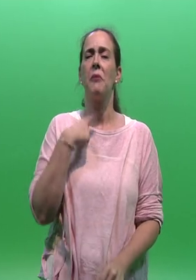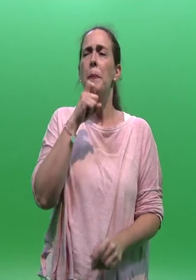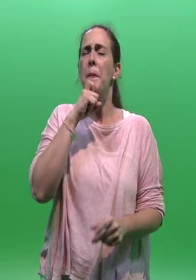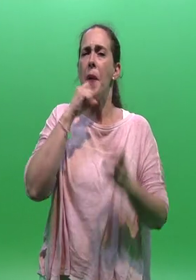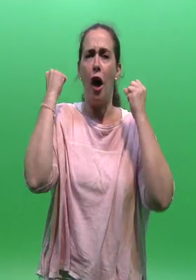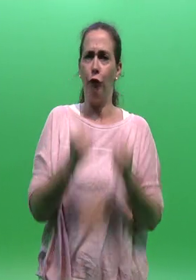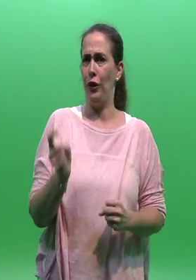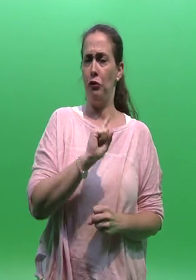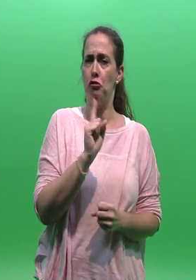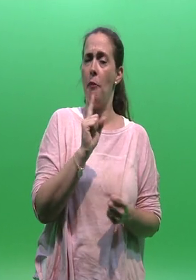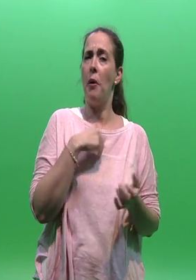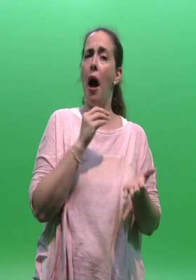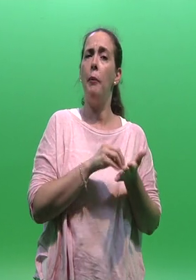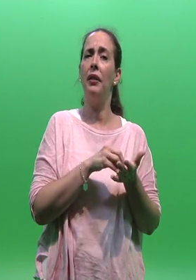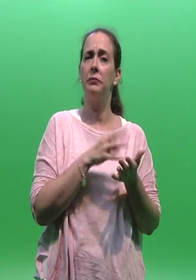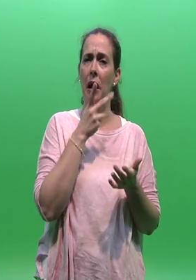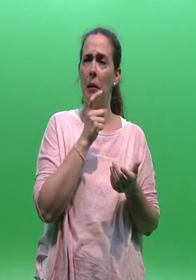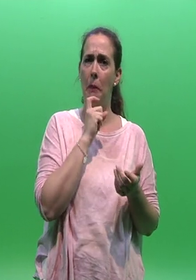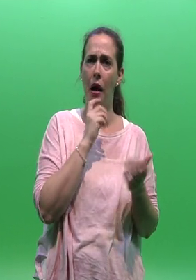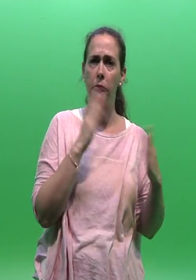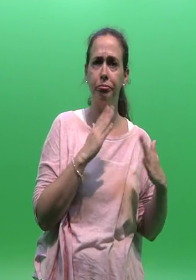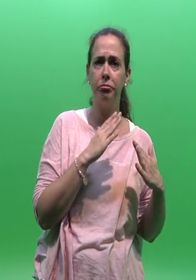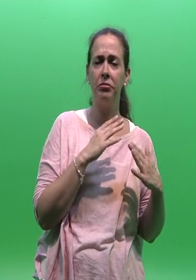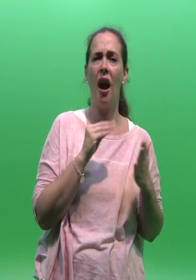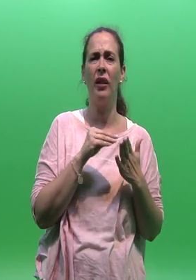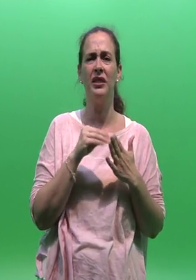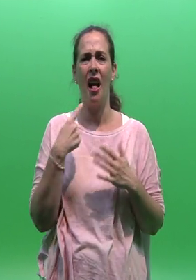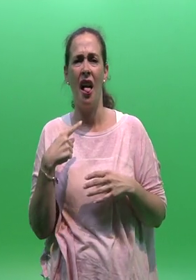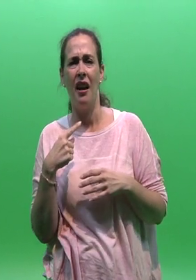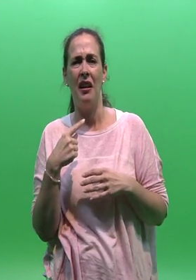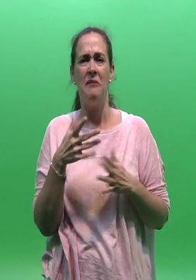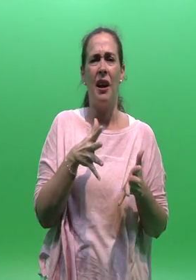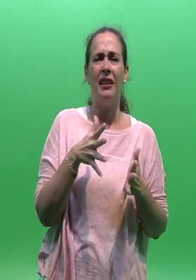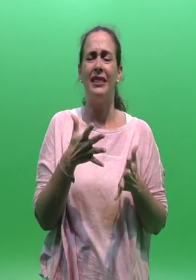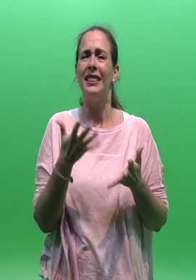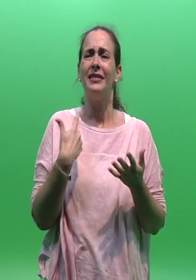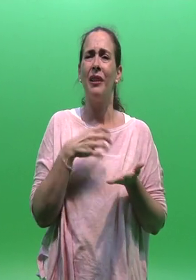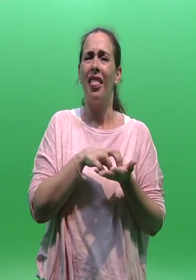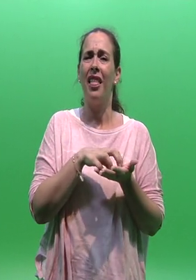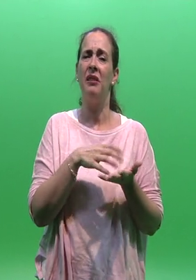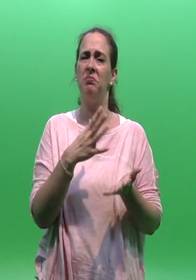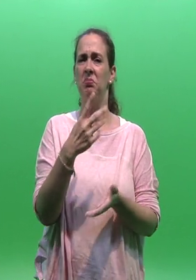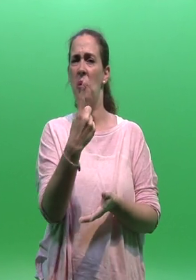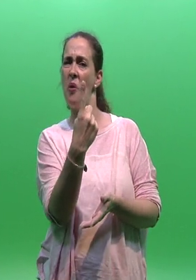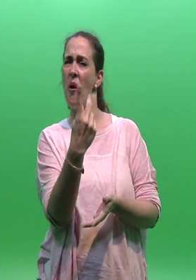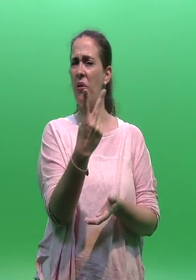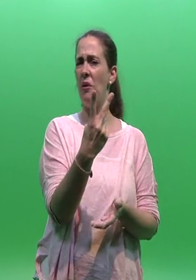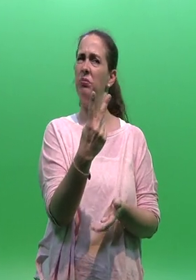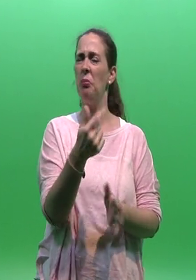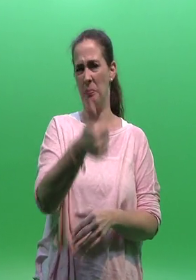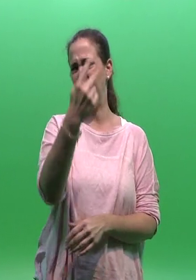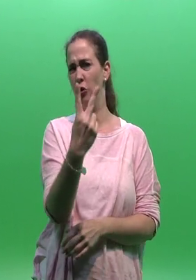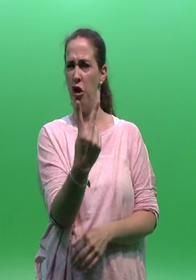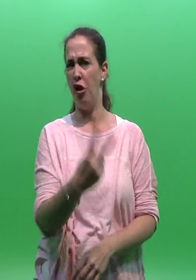No em fa molt de mal, però de vegades no em fa mal, de vegades sí, tinc dubtes, posaria un u o un dos, més aviat un dos.